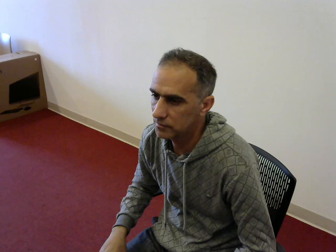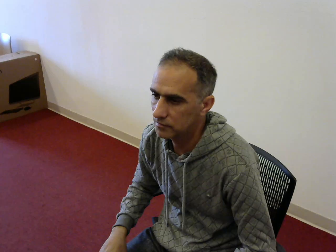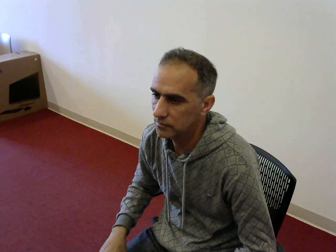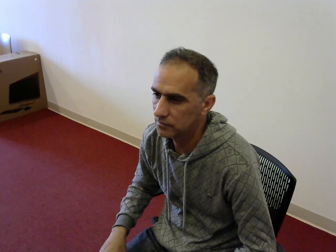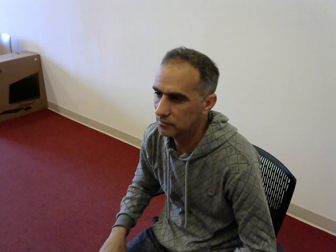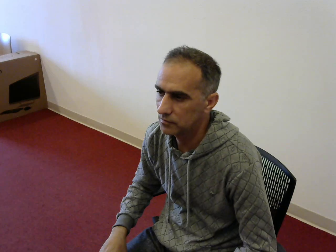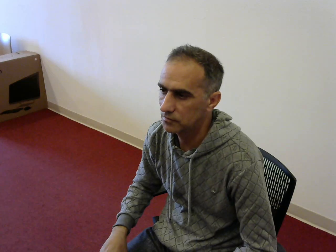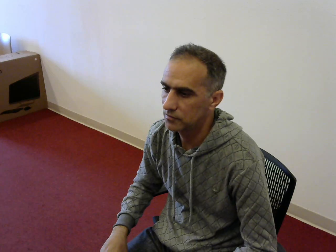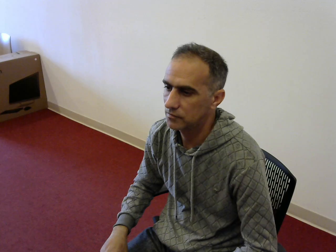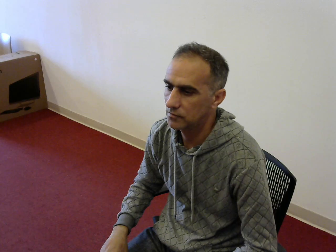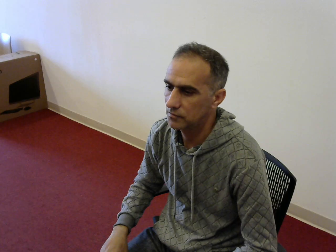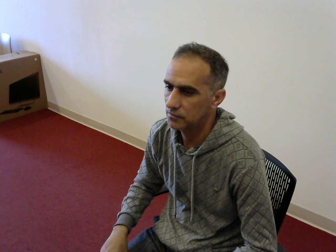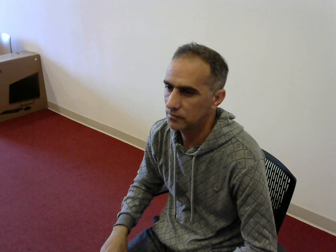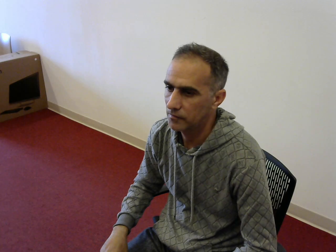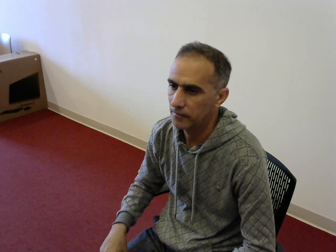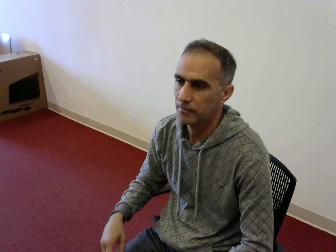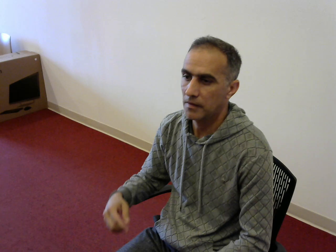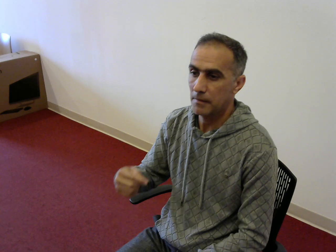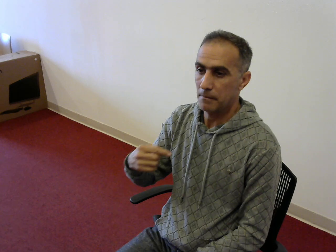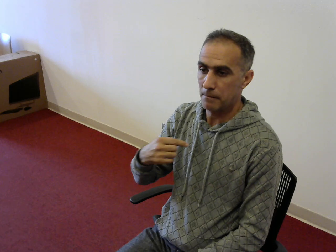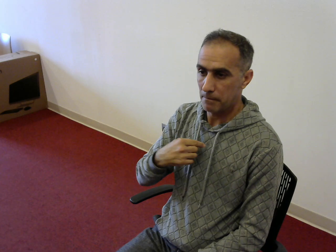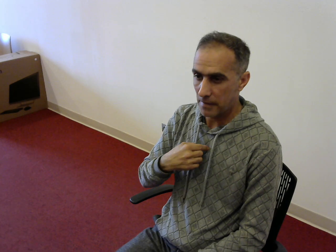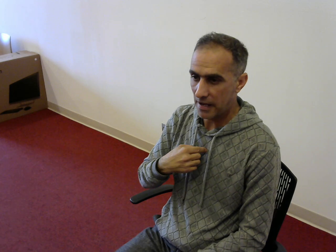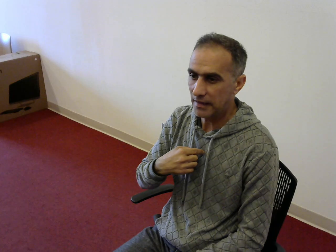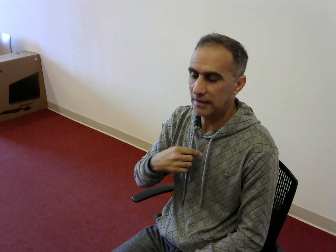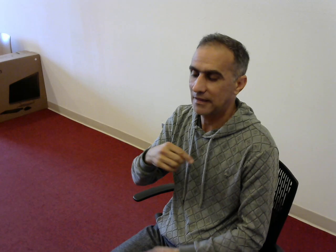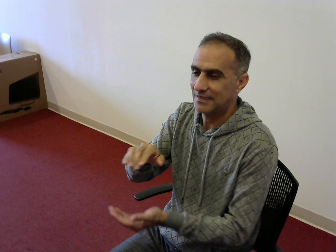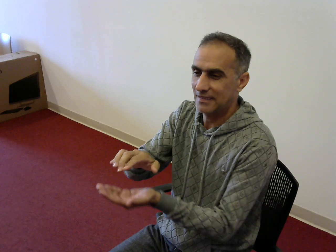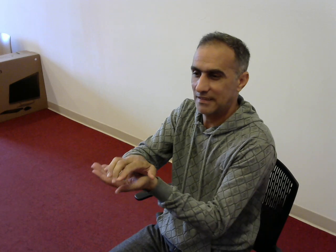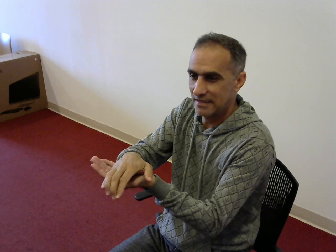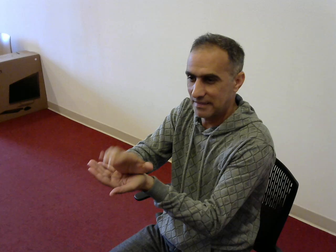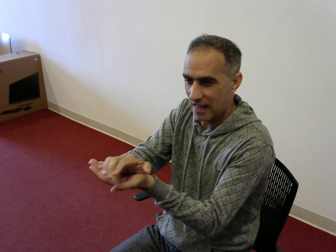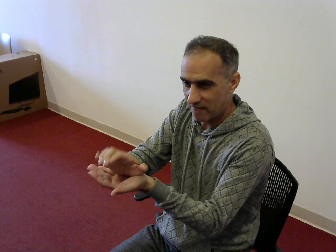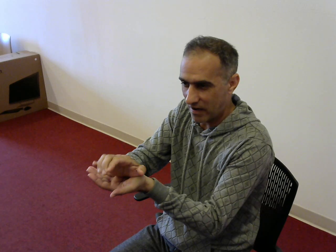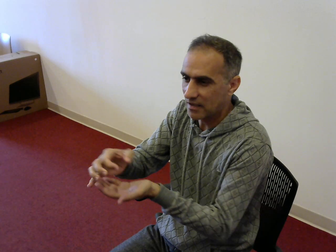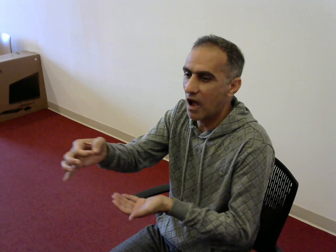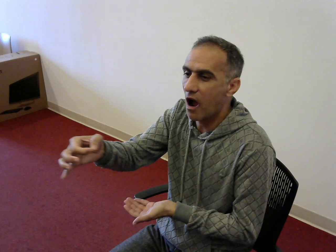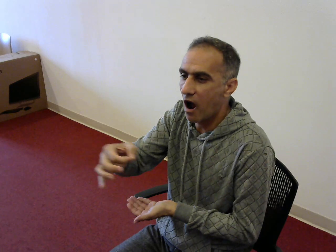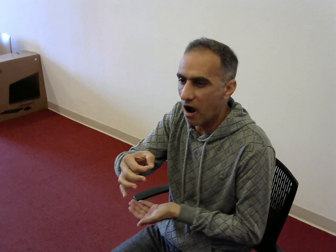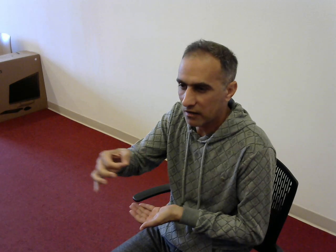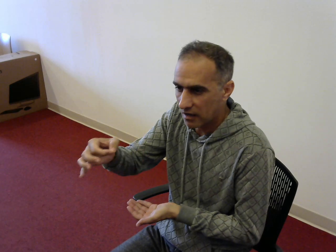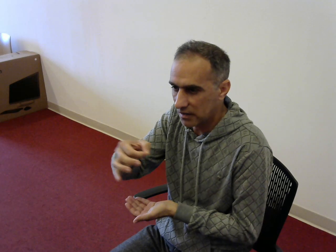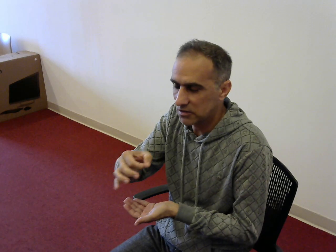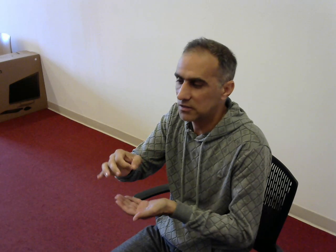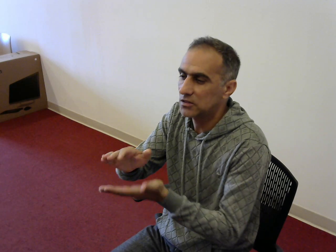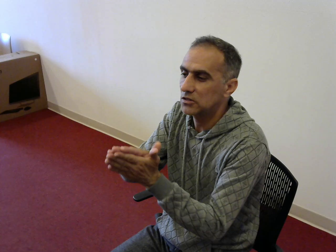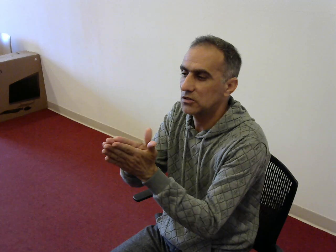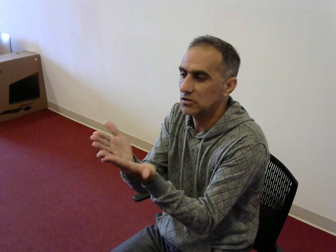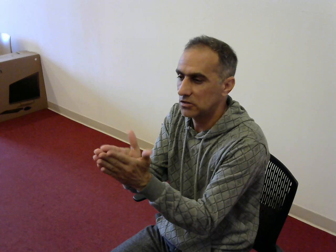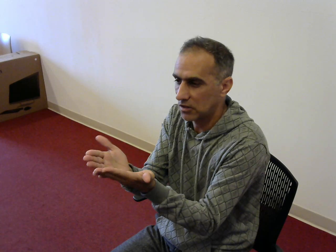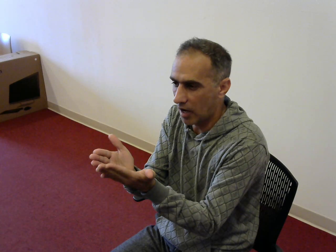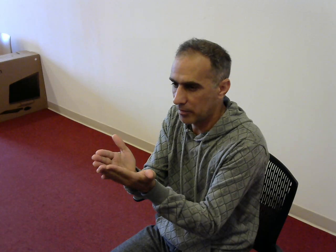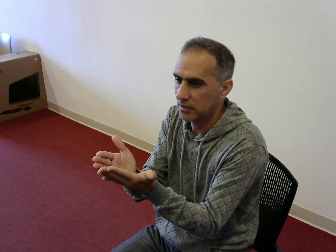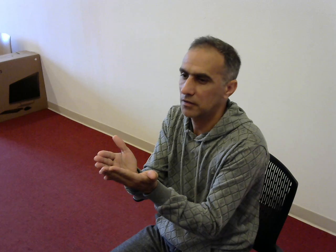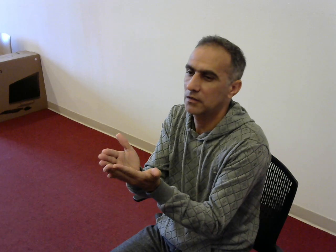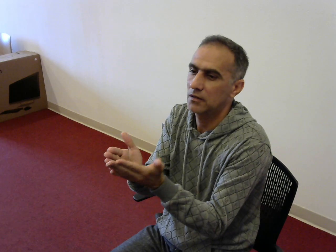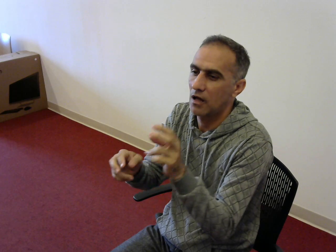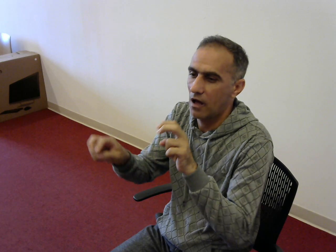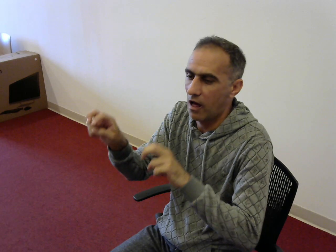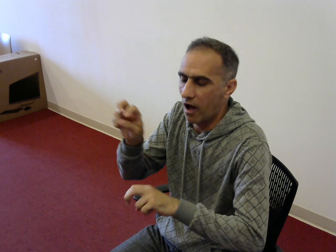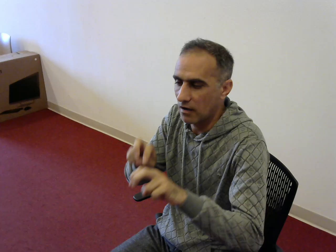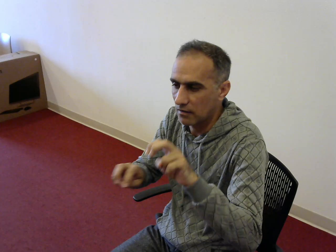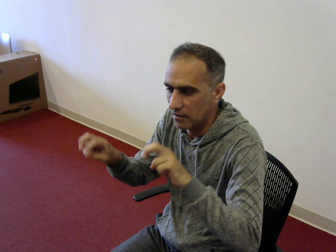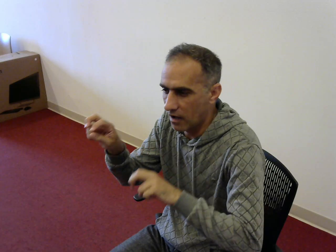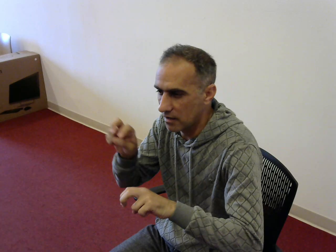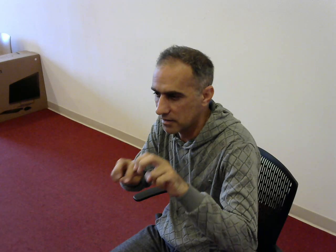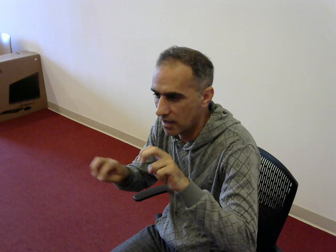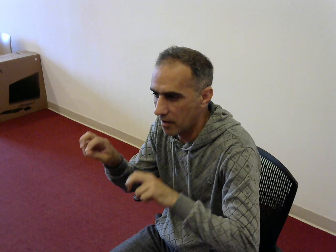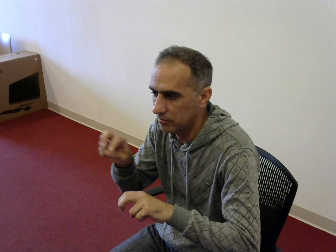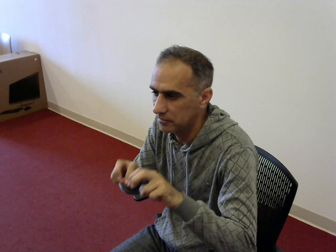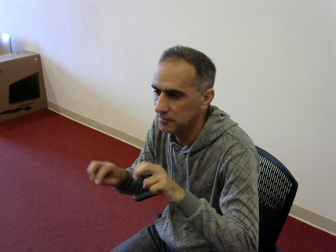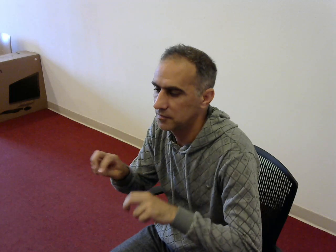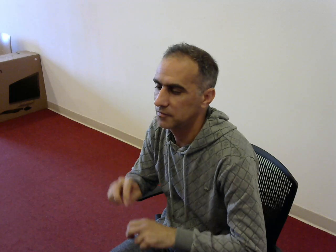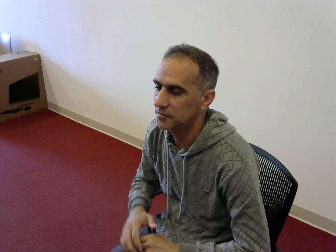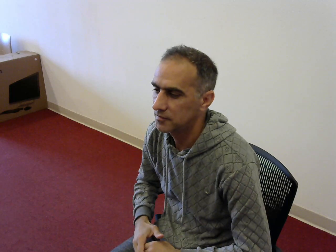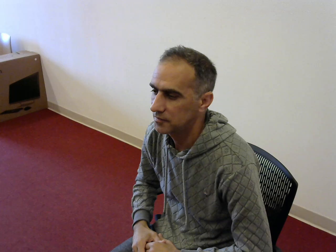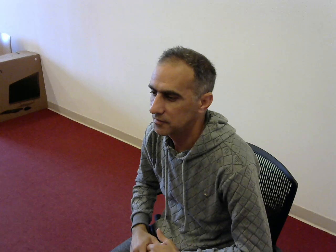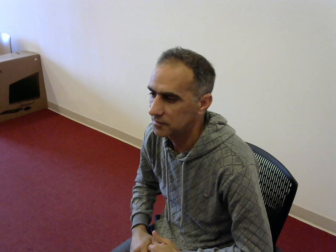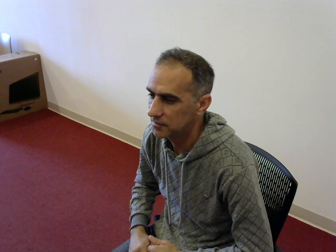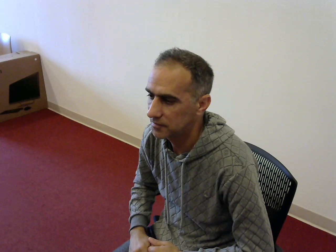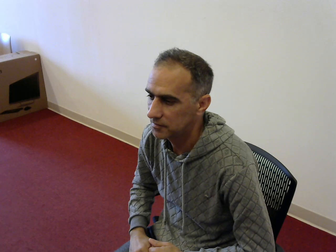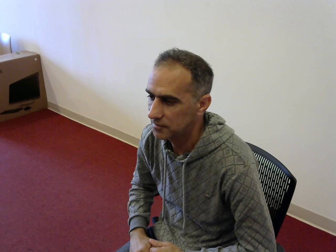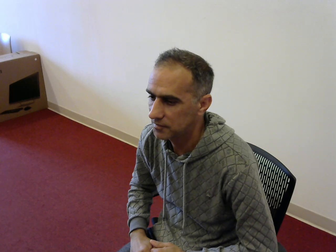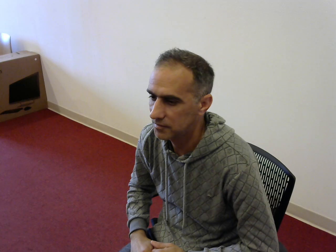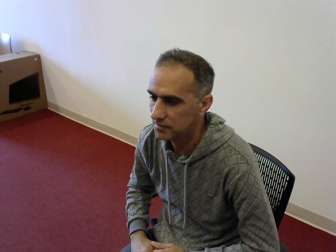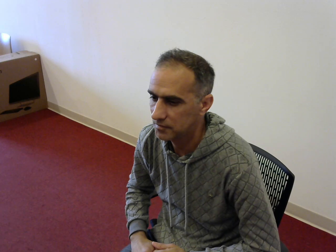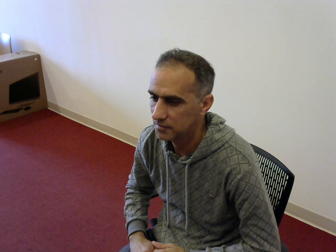Mən "Dəfinələr Adası" kitabını axtarıram